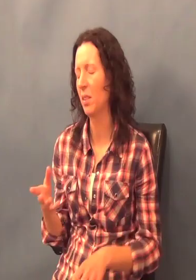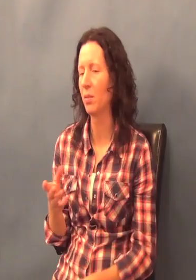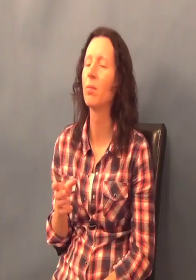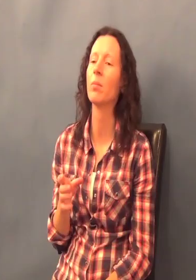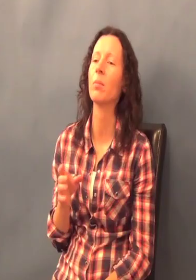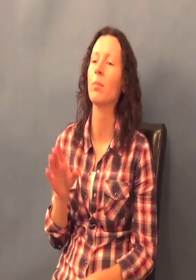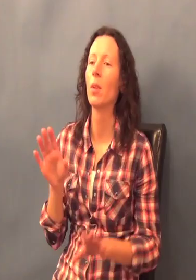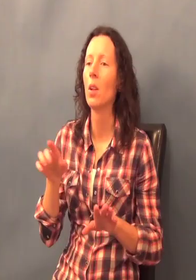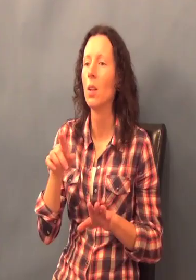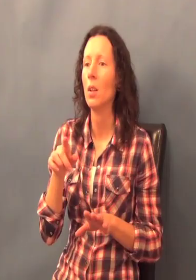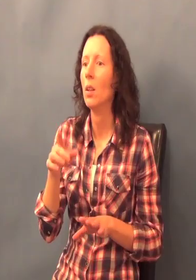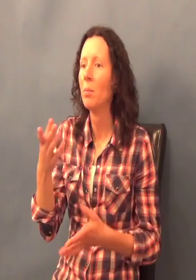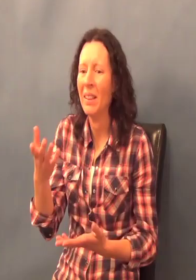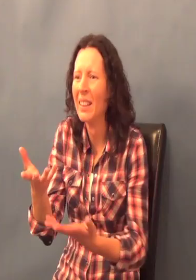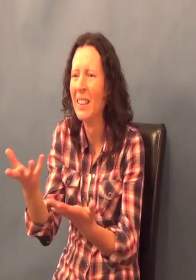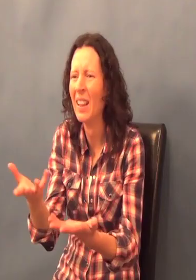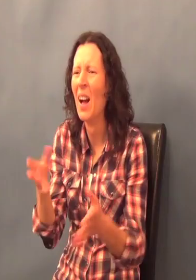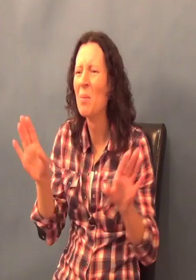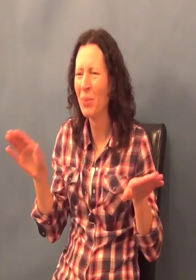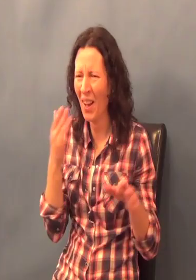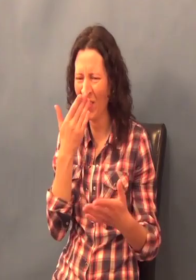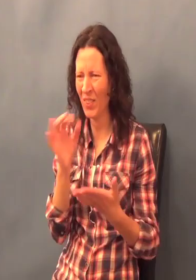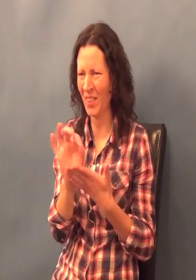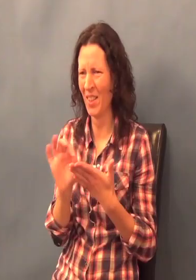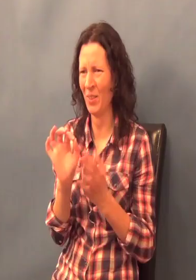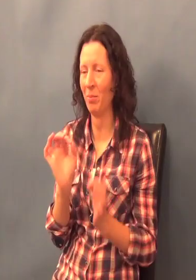Ptak... no, ten rysunek przedstawia jakiegoś ptaka, nie wiem.